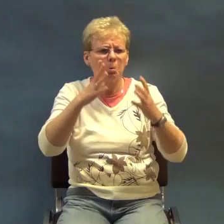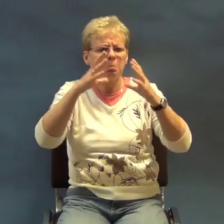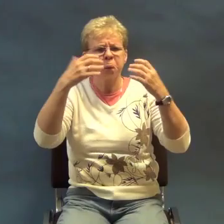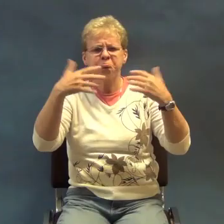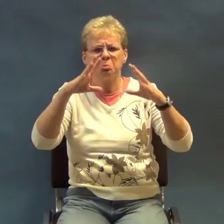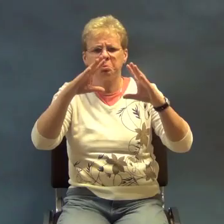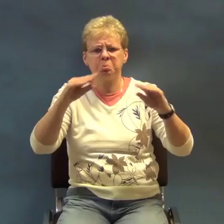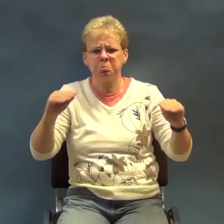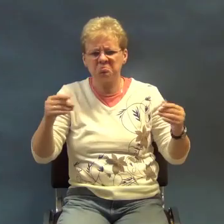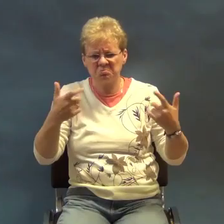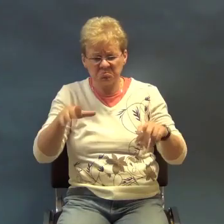Przeszło i nic się nie dzieje.